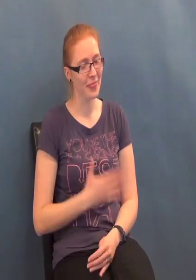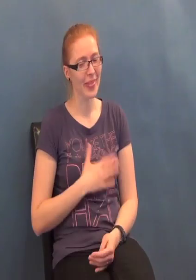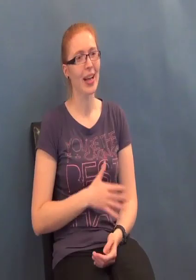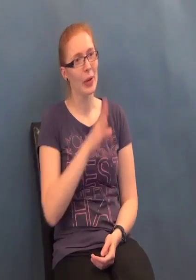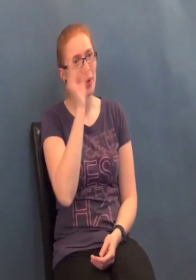To dobrze.